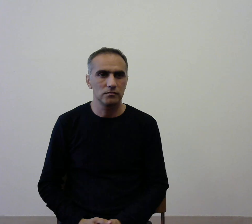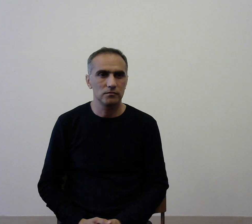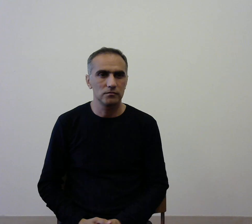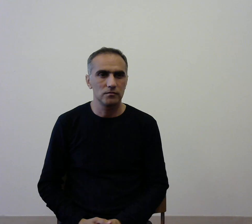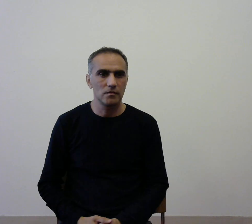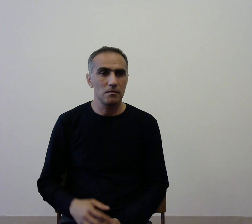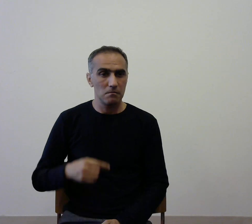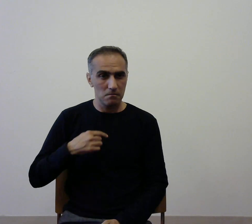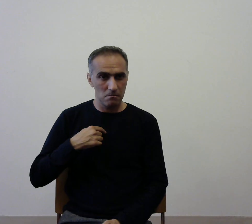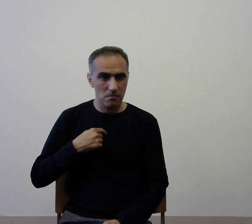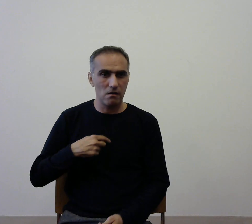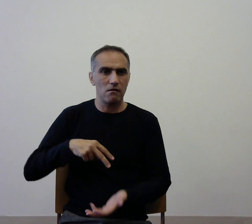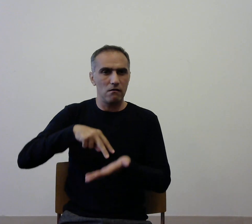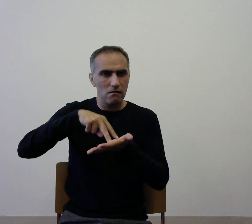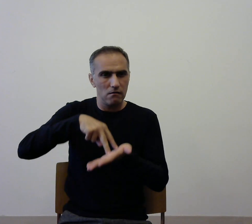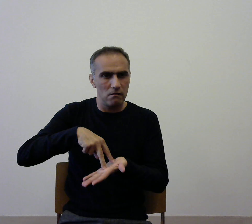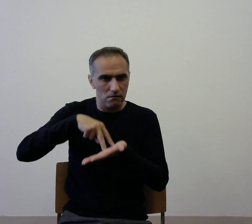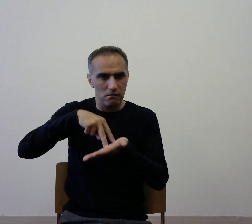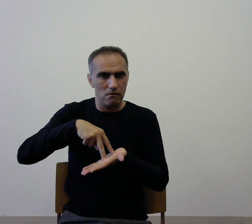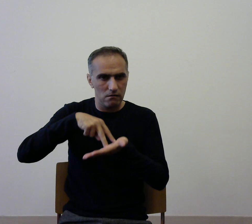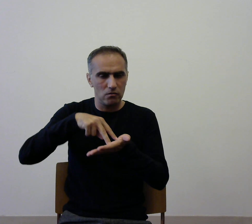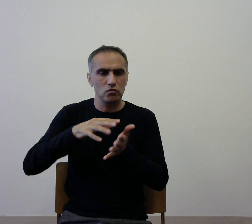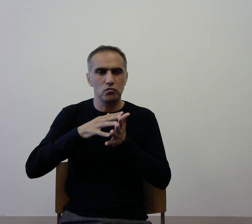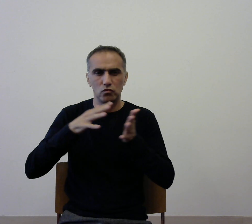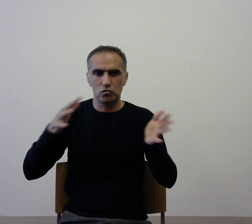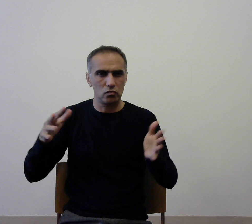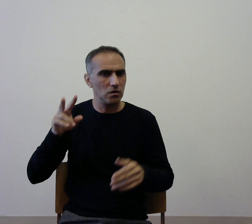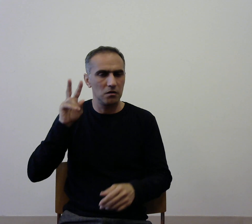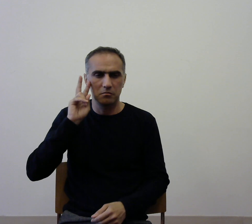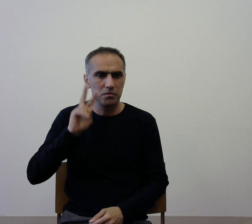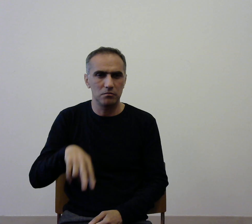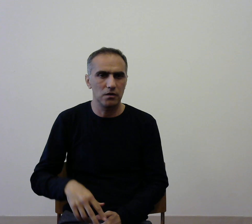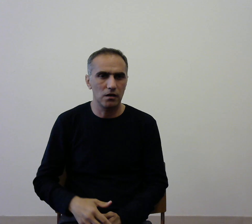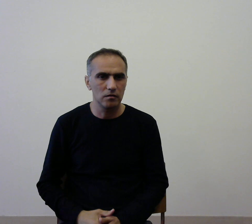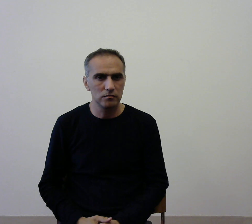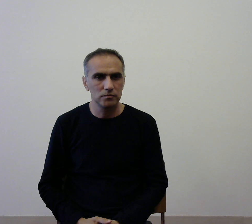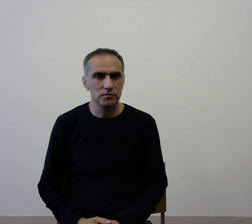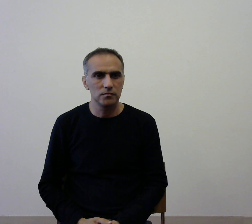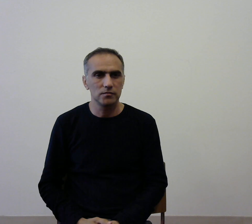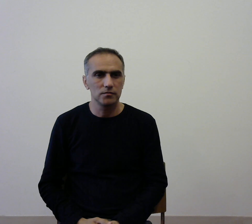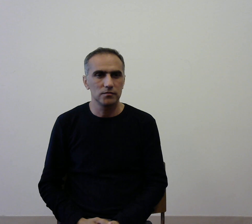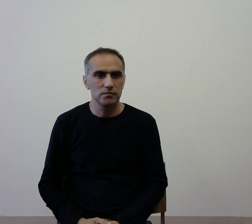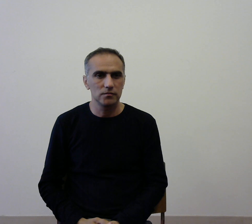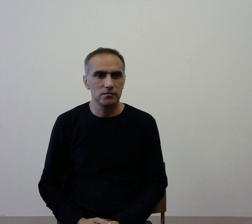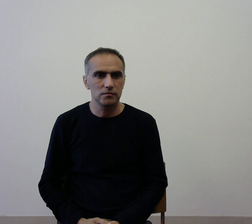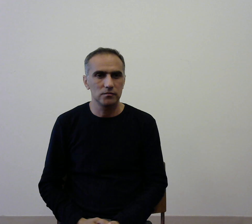Mən ayaq üstə çox dura bilmirəm